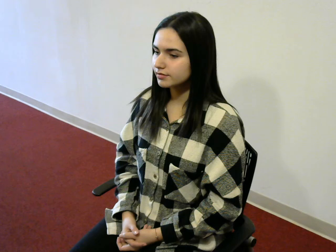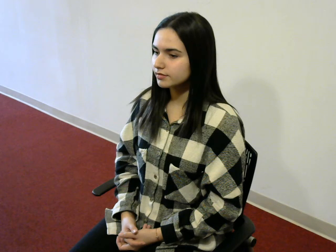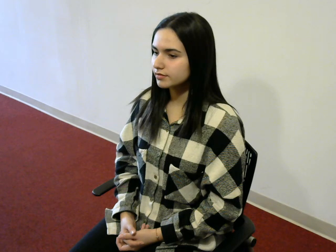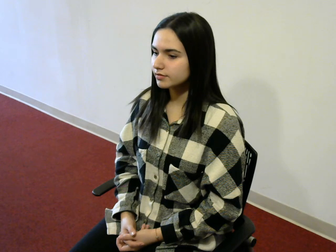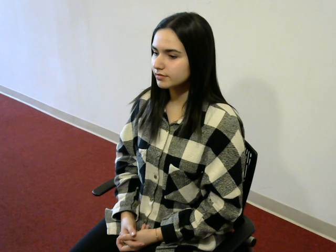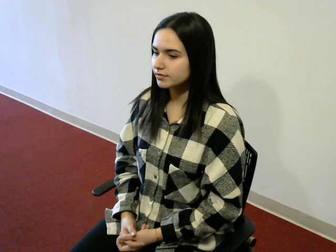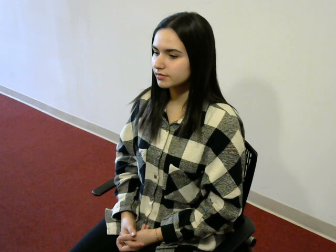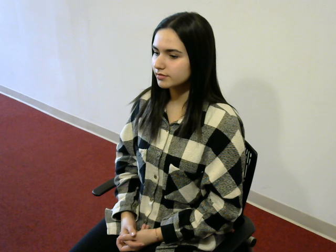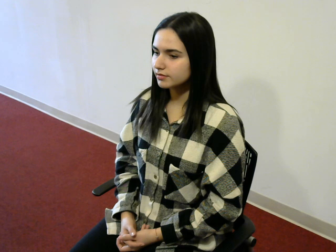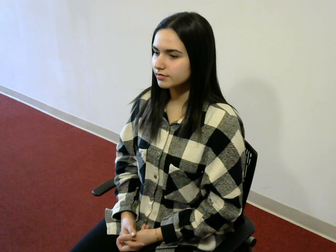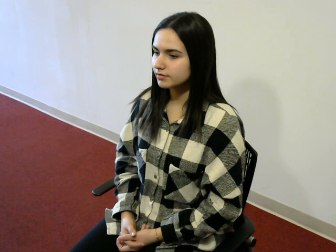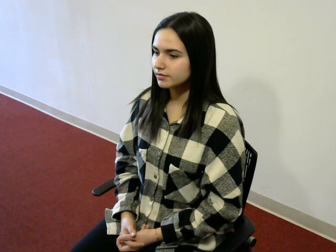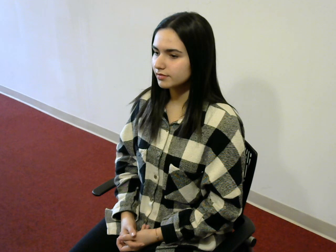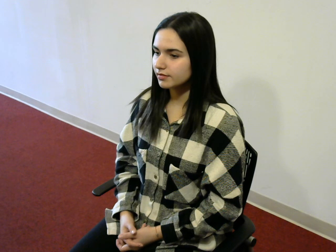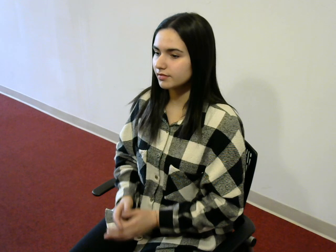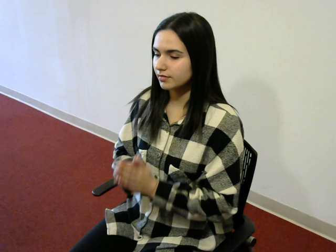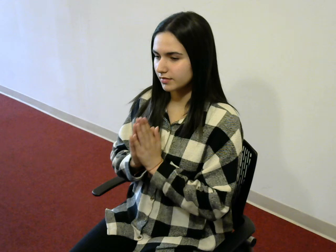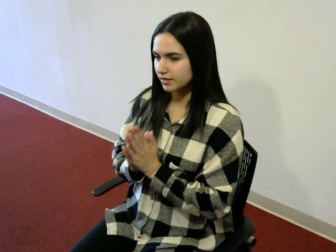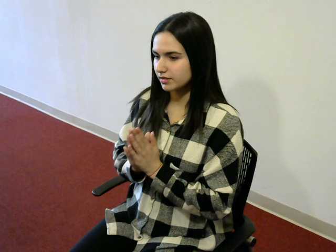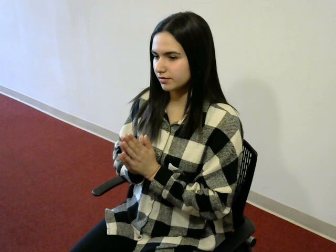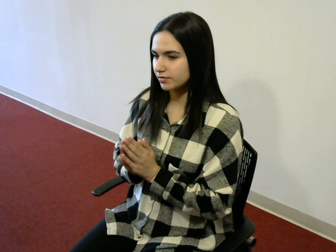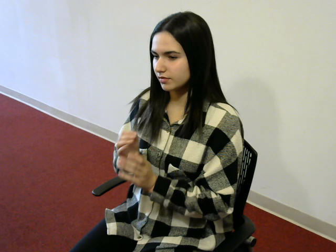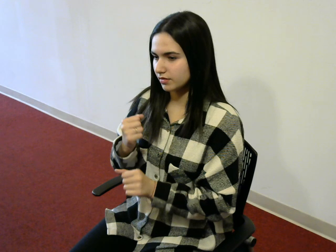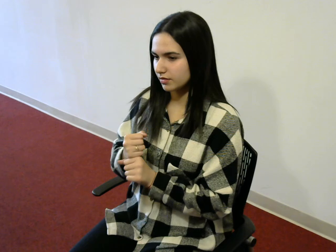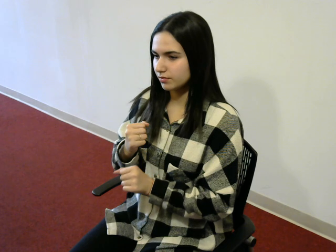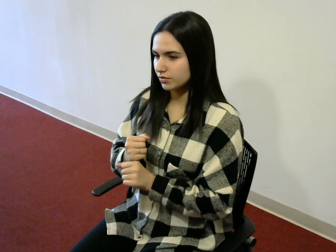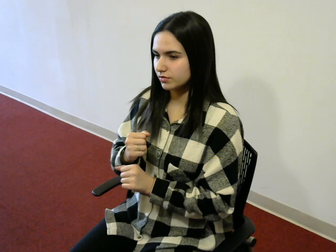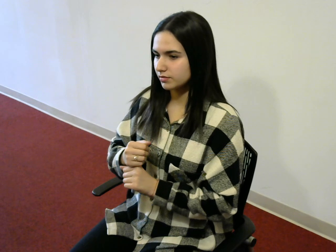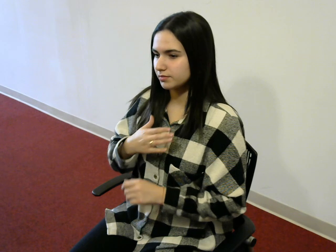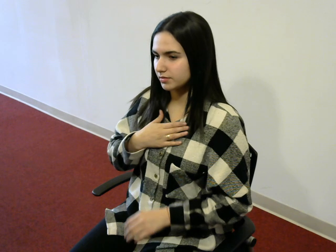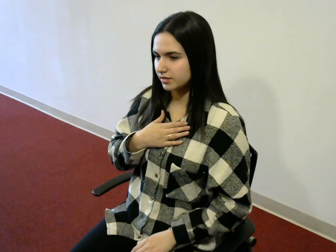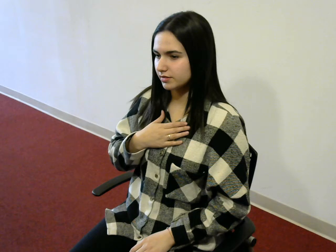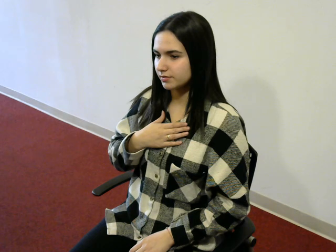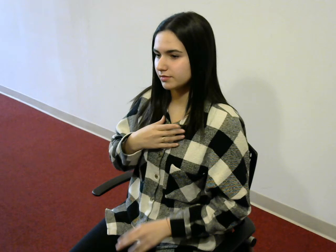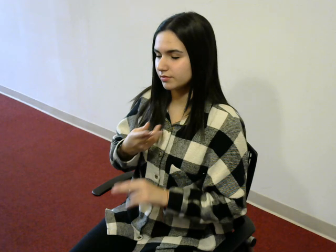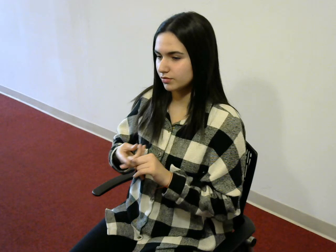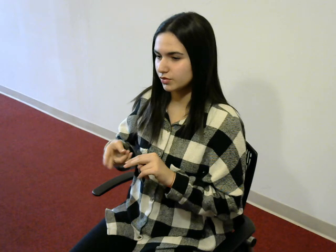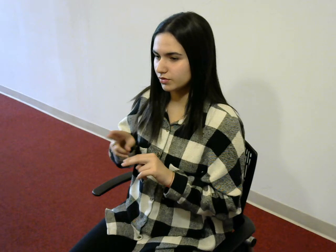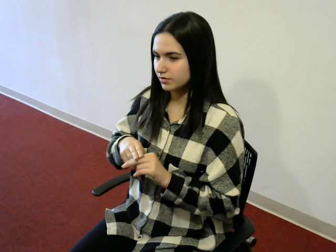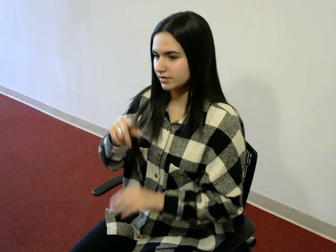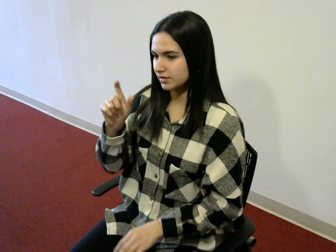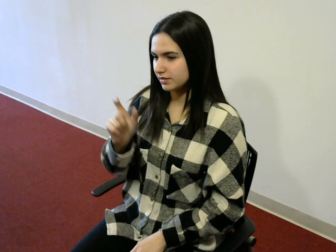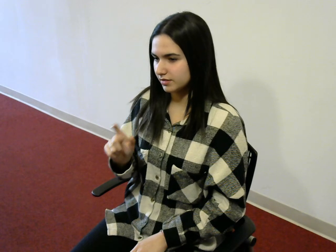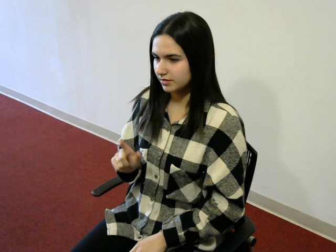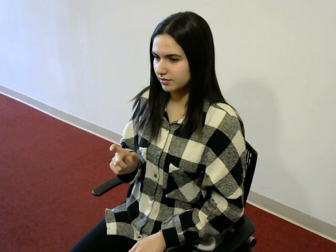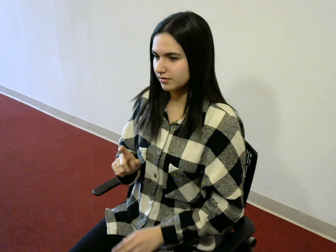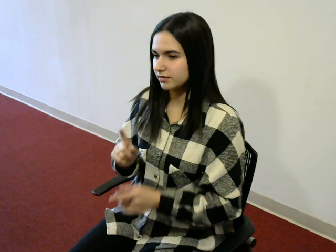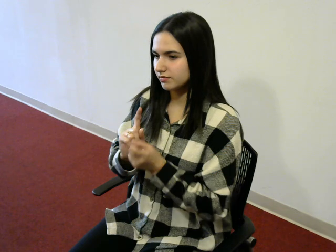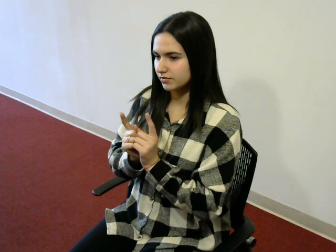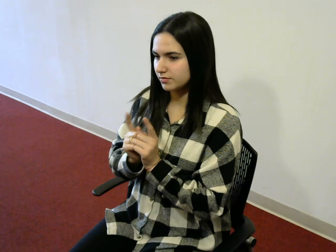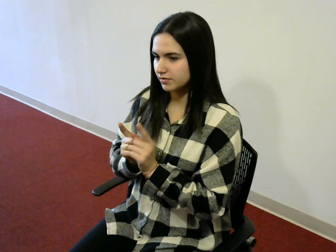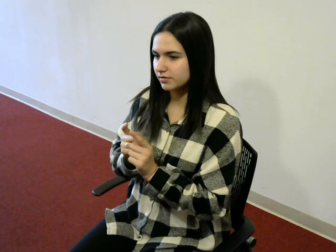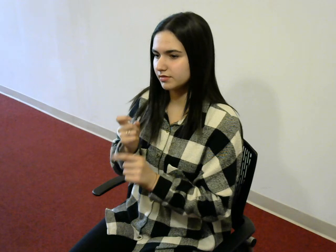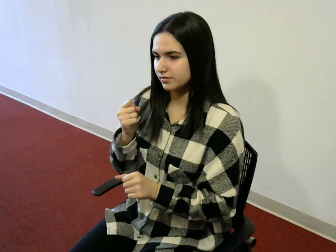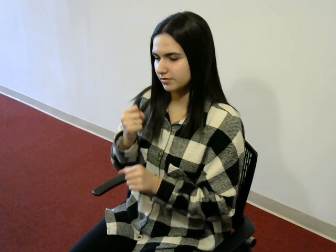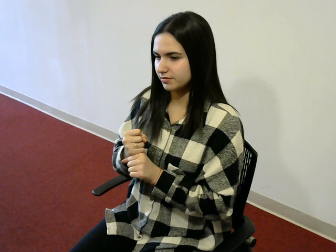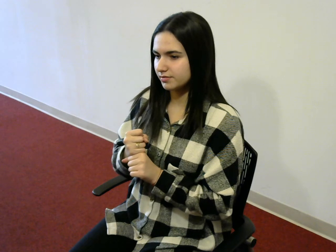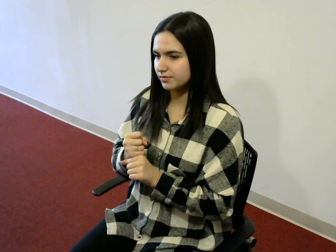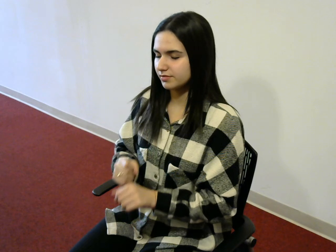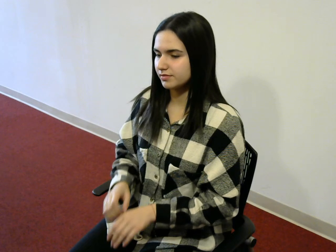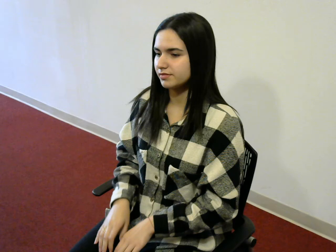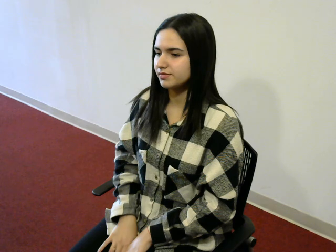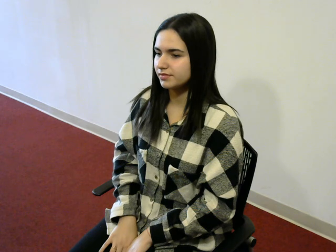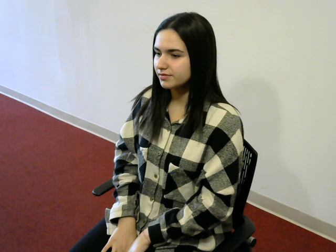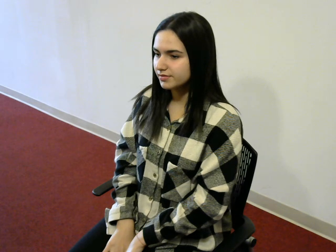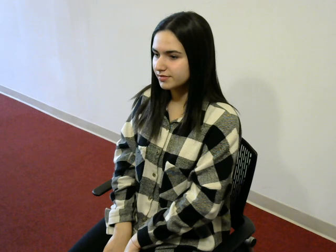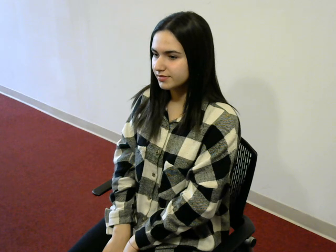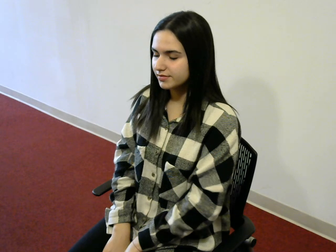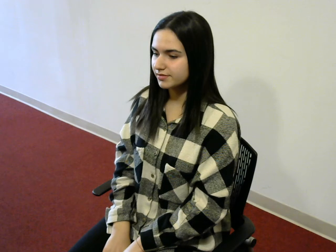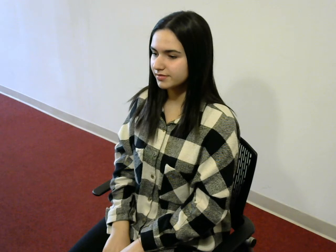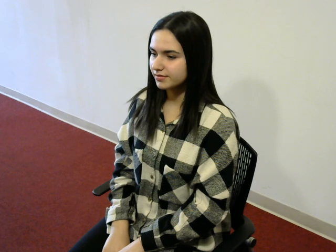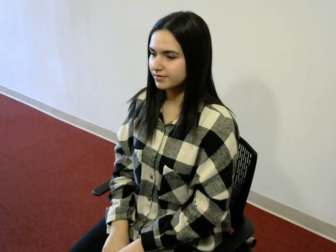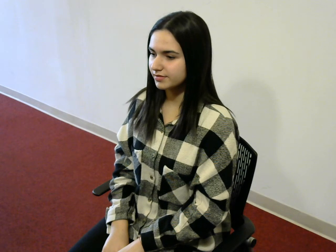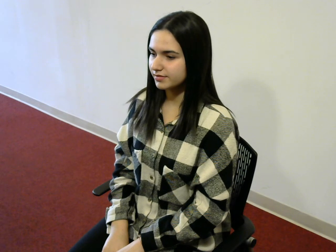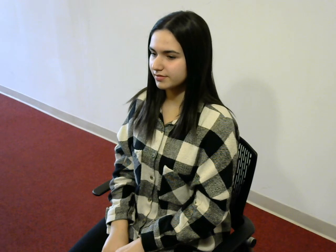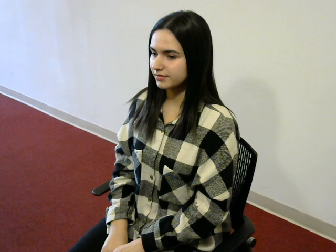Xahiş edirəm, mənə bu şeiri tərcümə edin